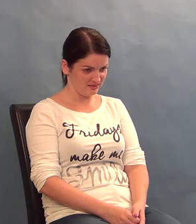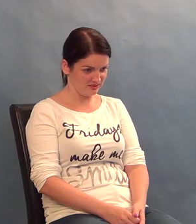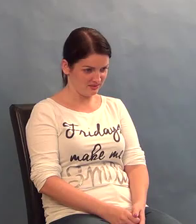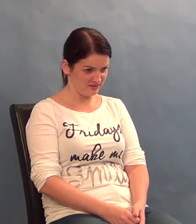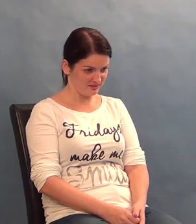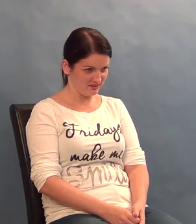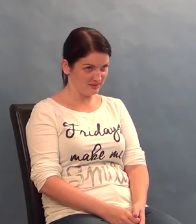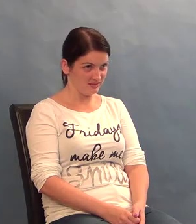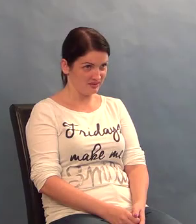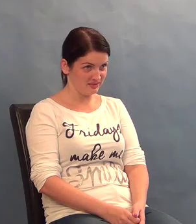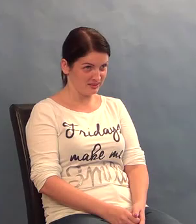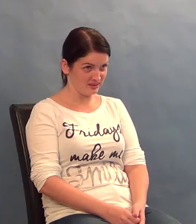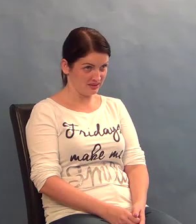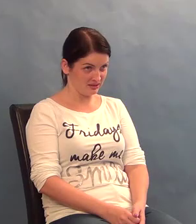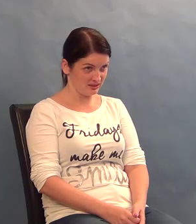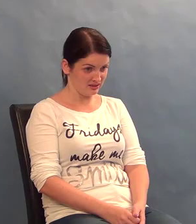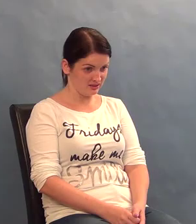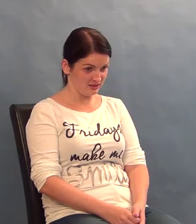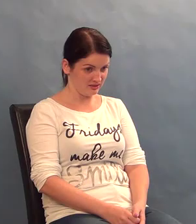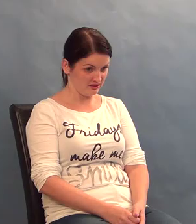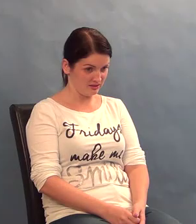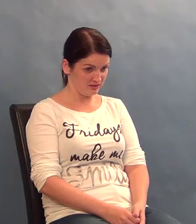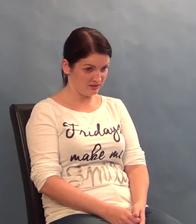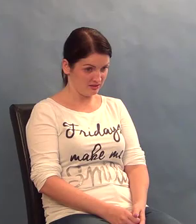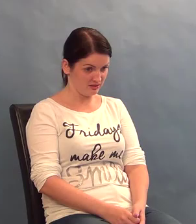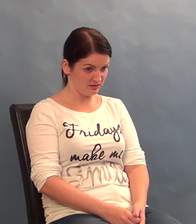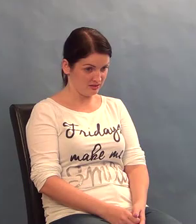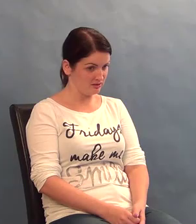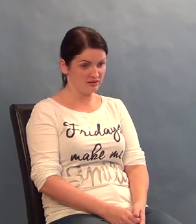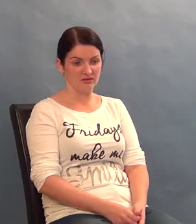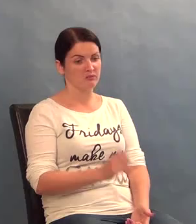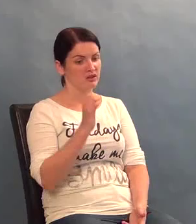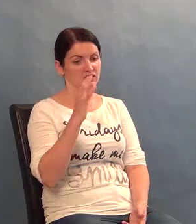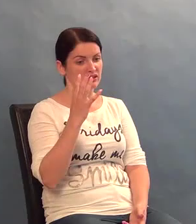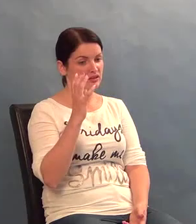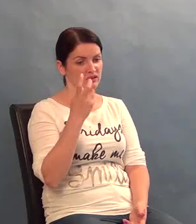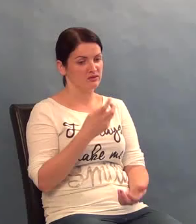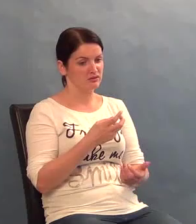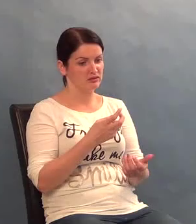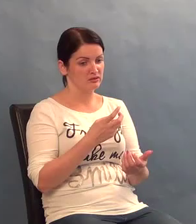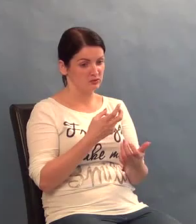Jesteś wolna dwudziestego pierwszego lutego?